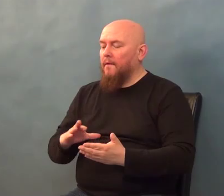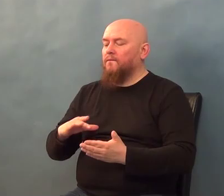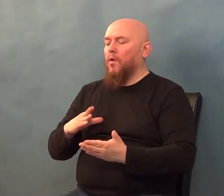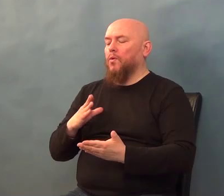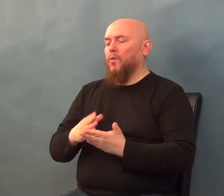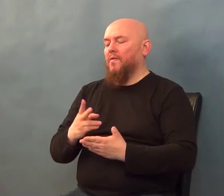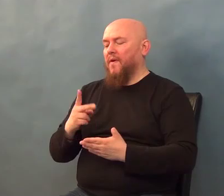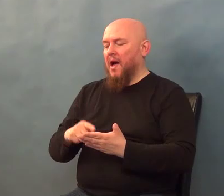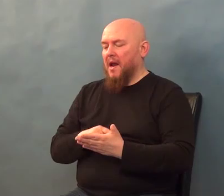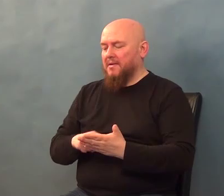Kiedy termin się zgadza.